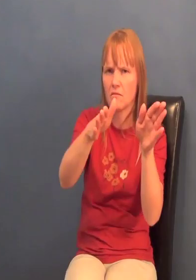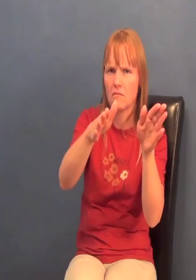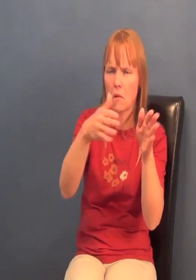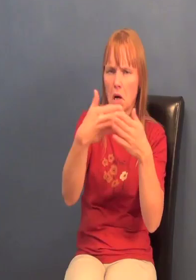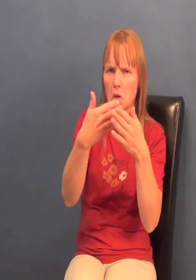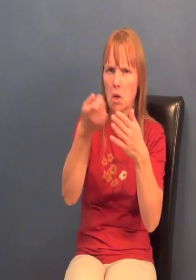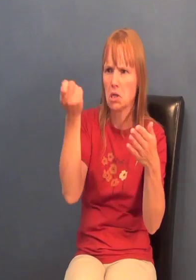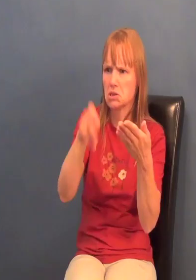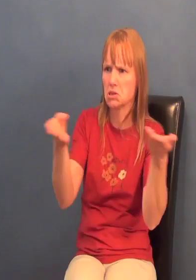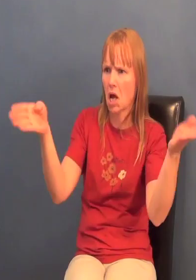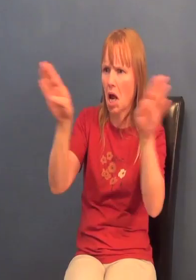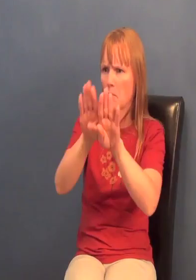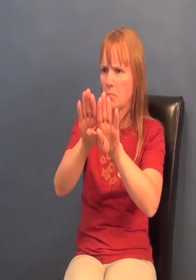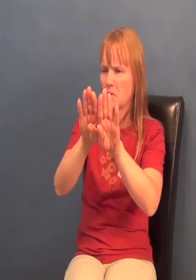Dlaczego jeden jest zamknięty na klucz?